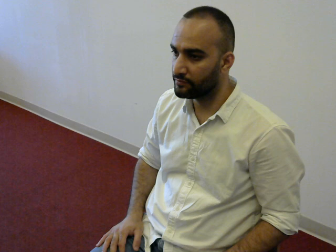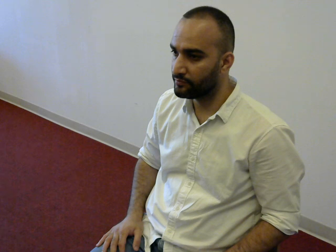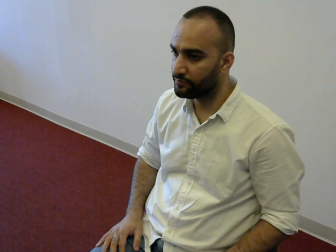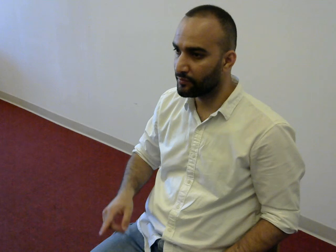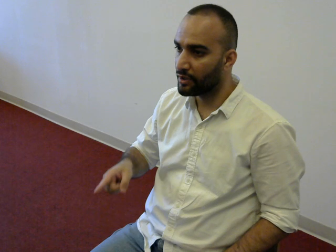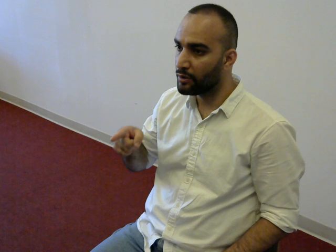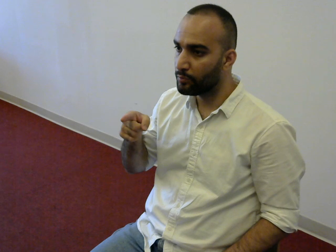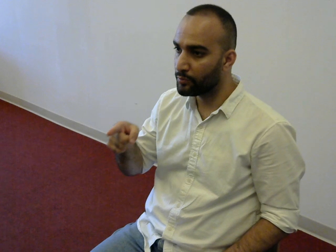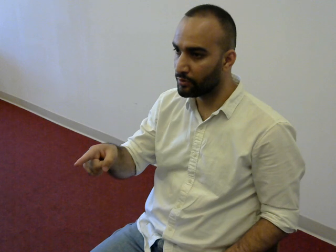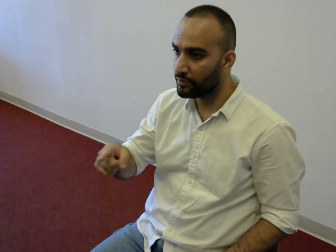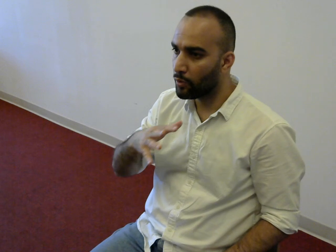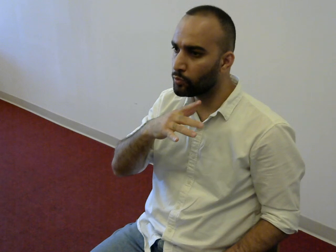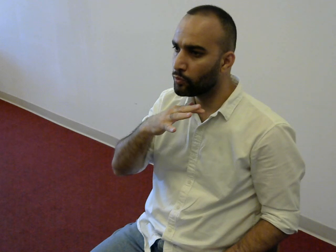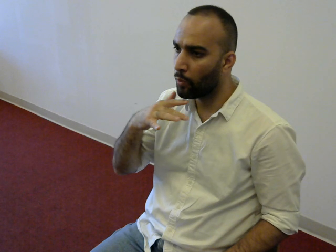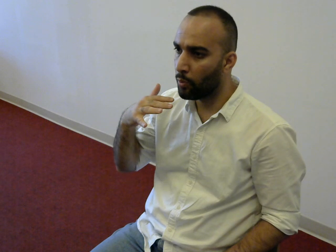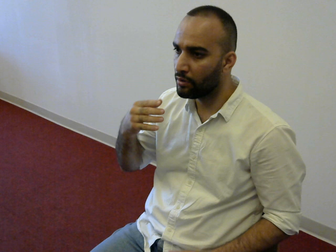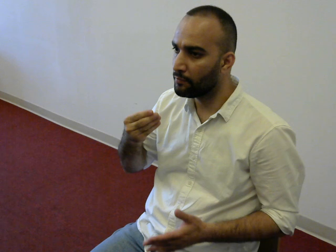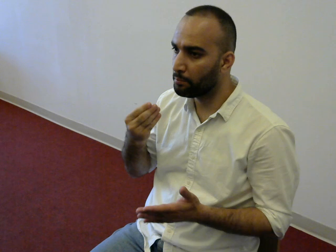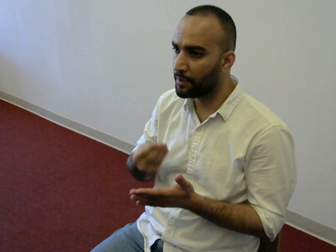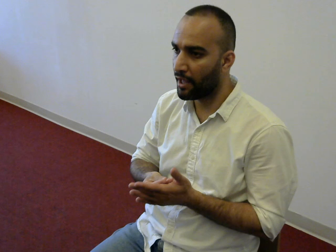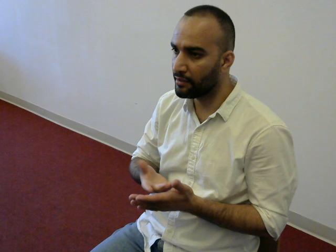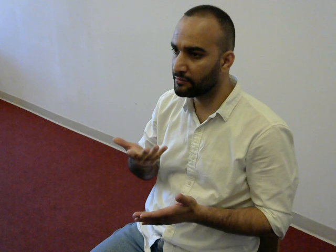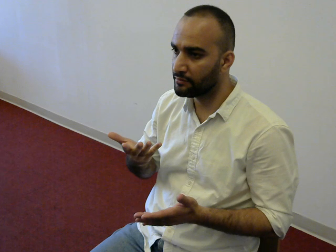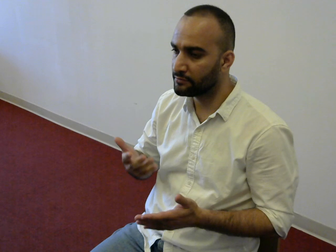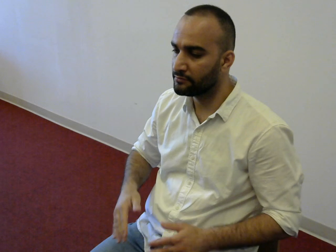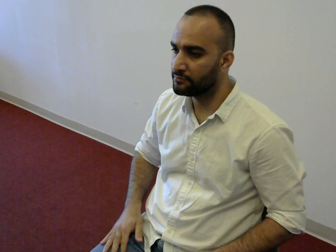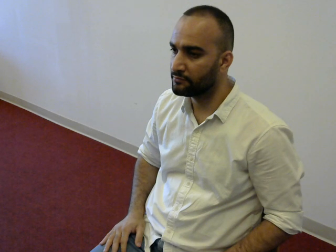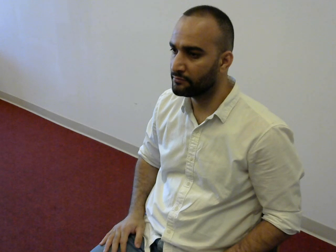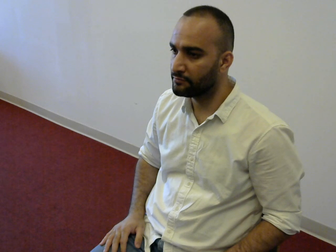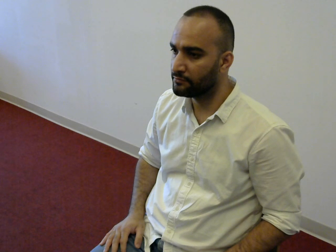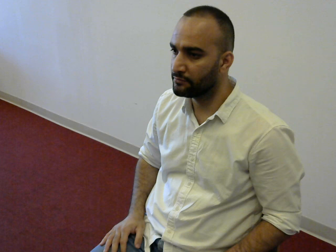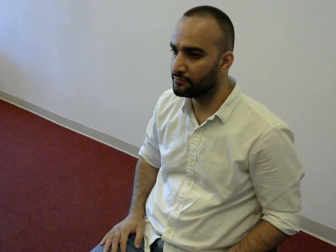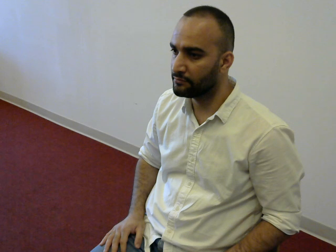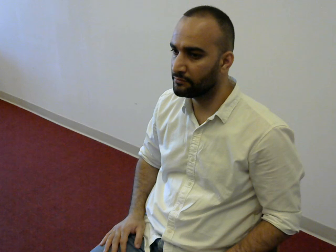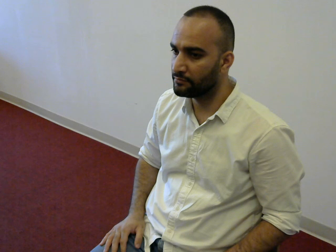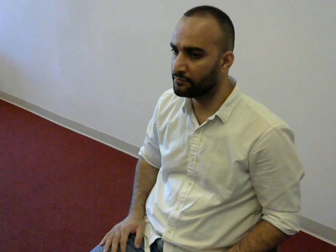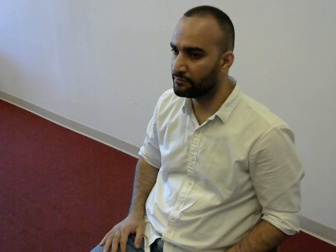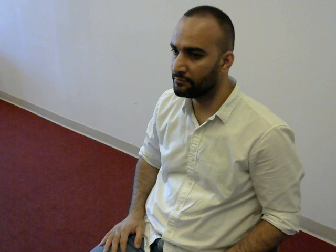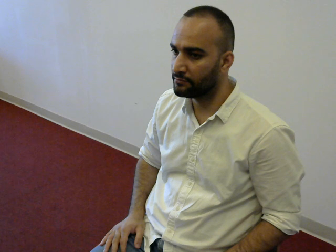Bu çox bahadır